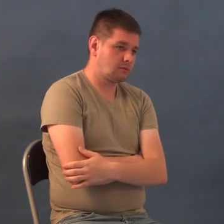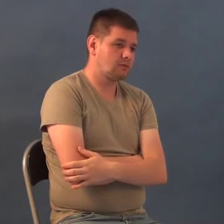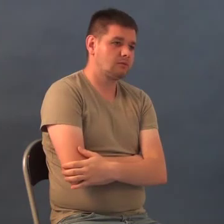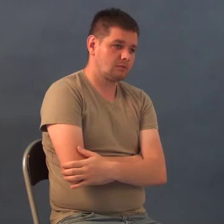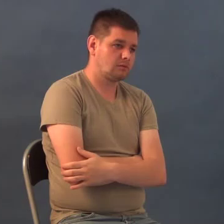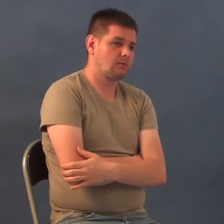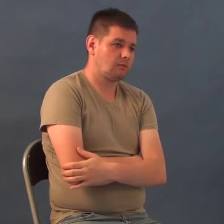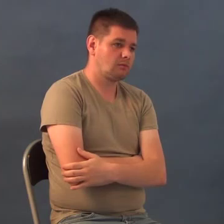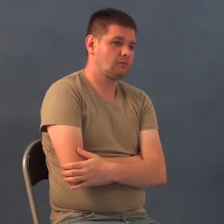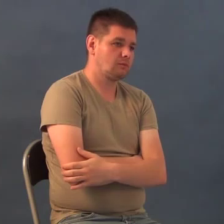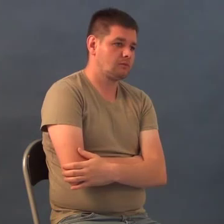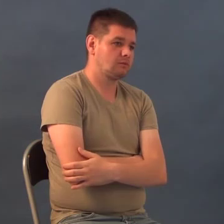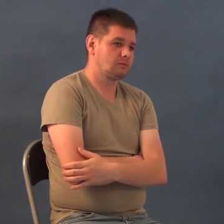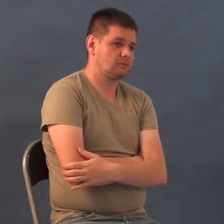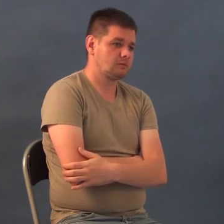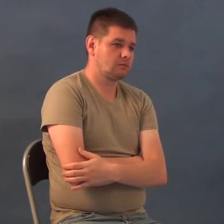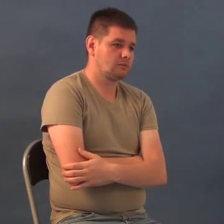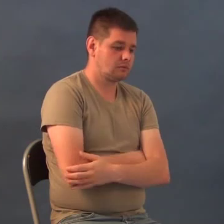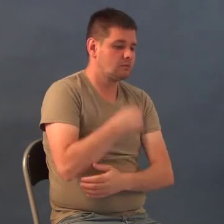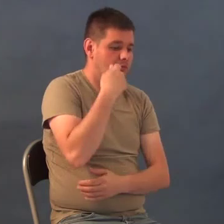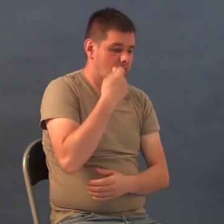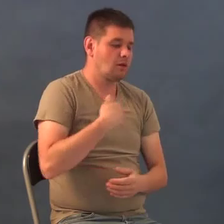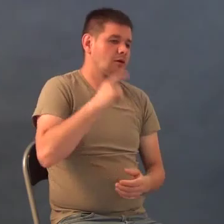Pracuję, a po idę do sklepu na zakupy.